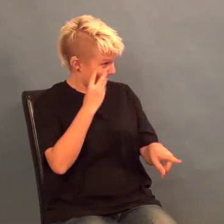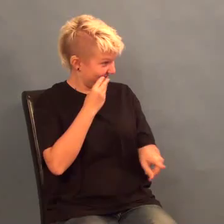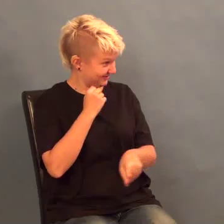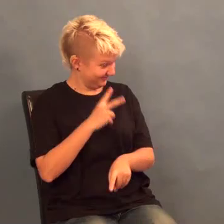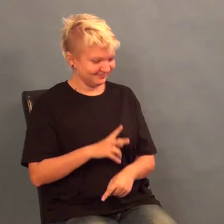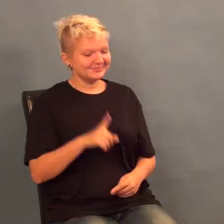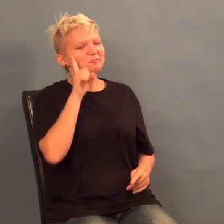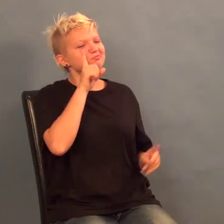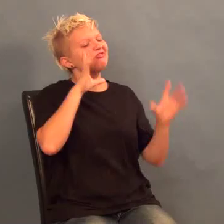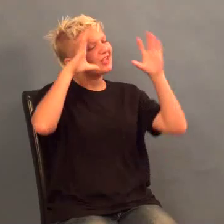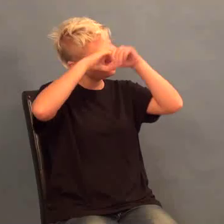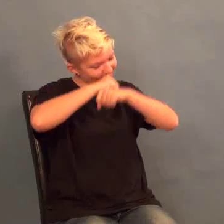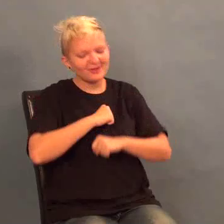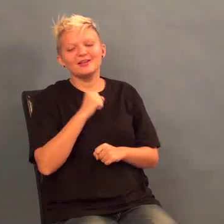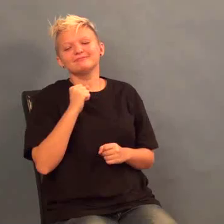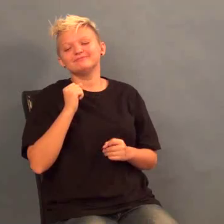Wieczorem chłopiec szykował się do spania.